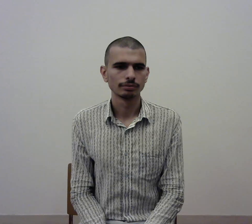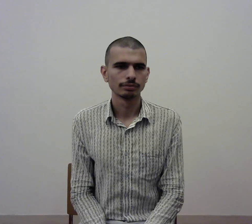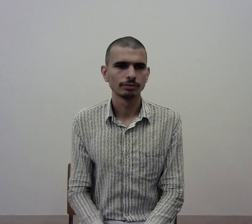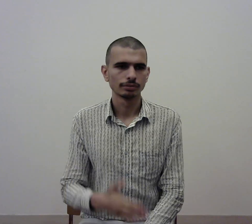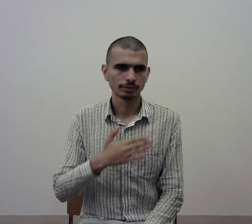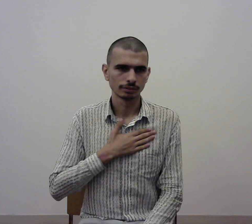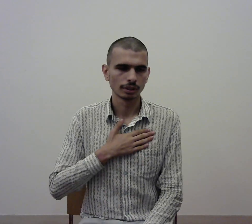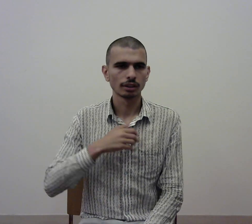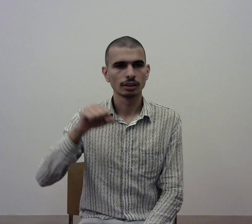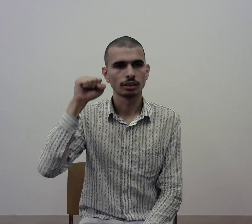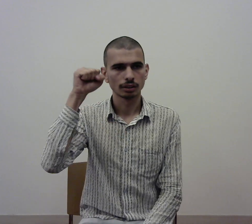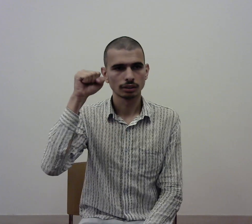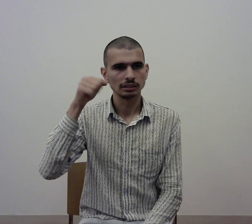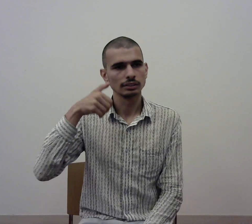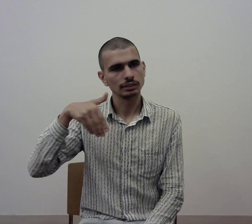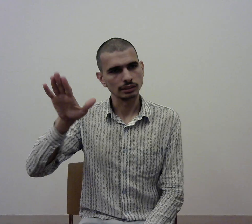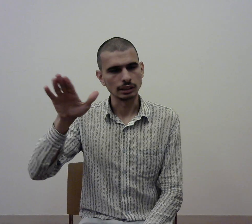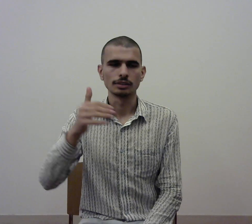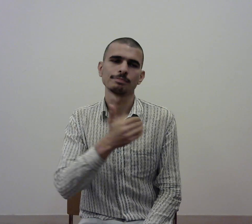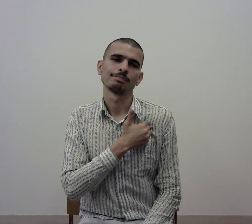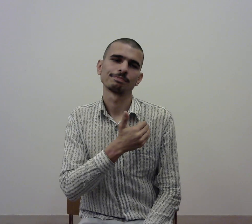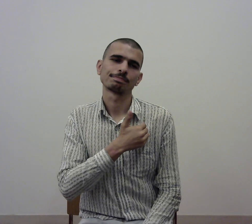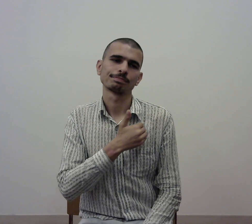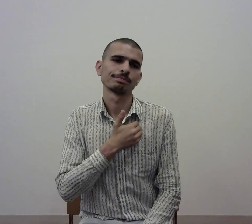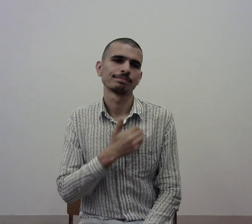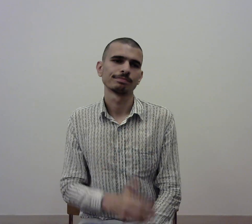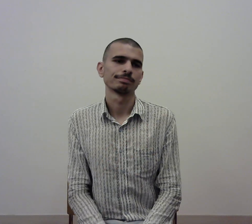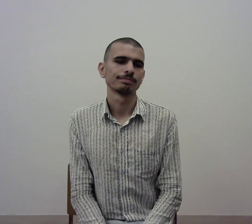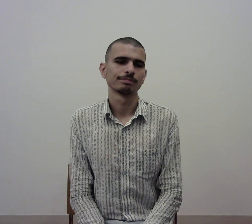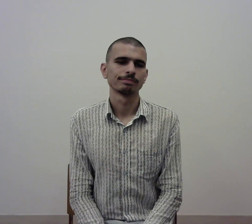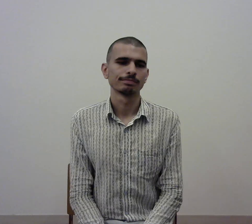Mən Qarabağa getmək istəyirəm